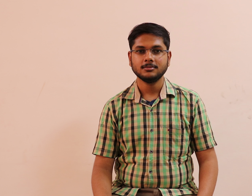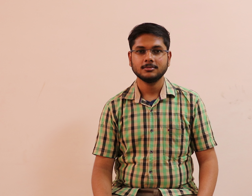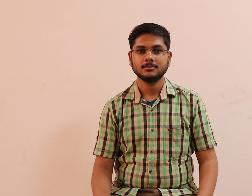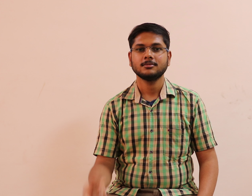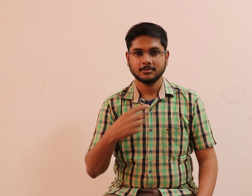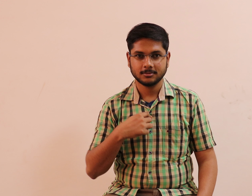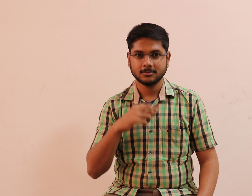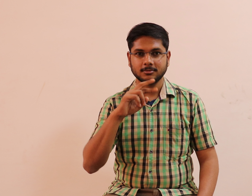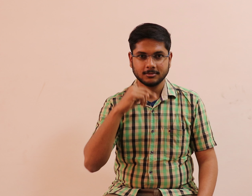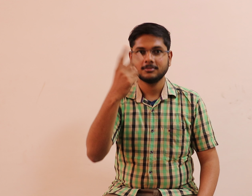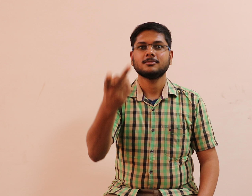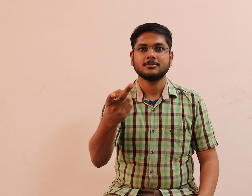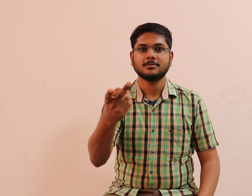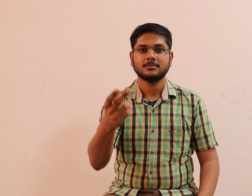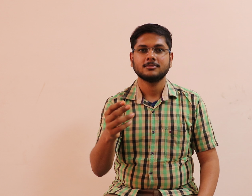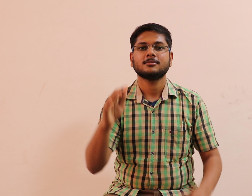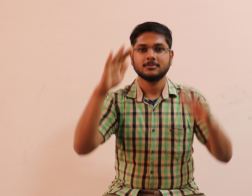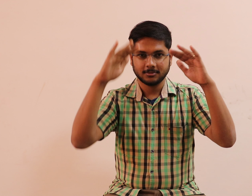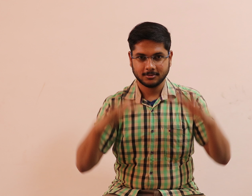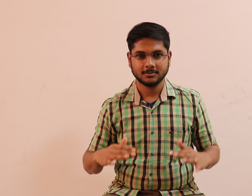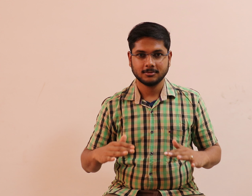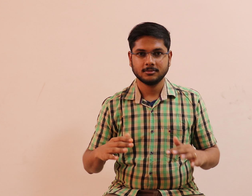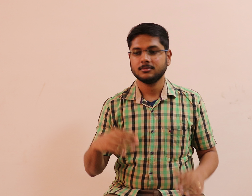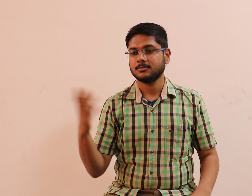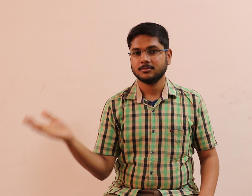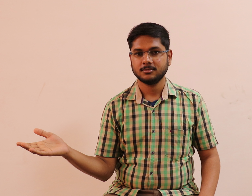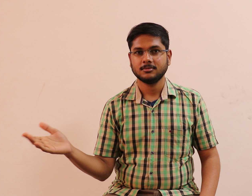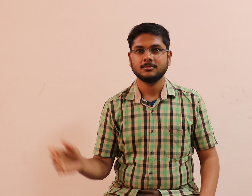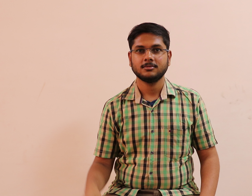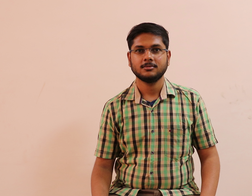i was stopped by some one